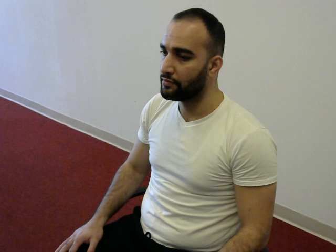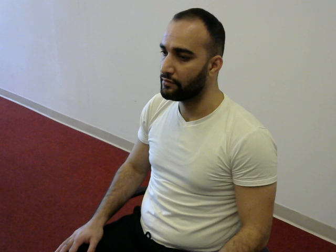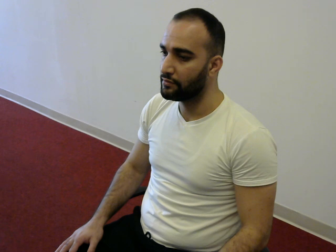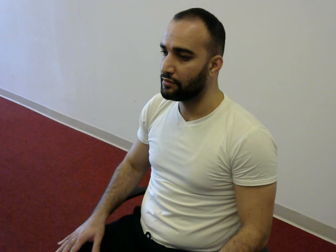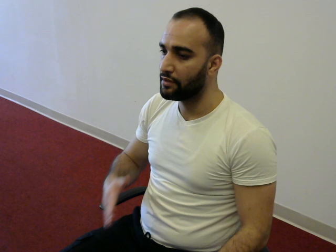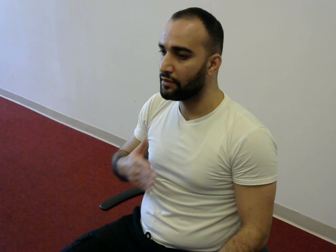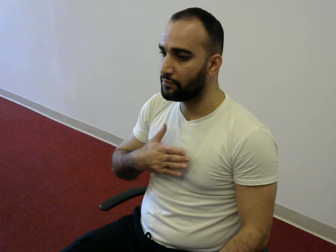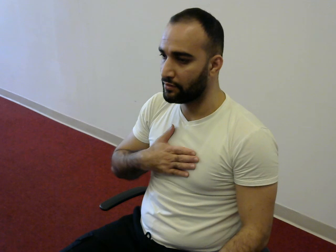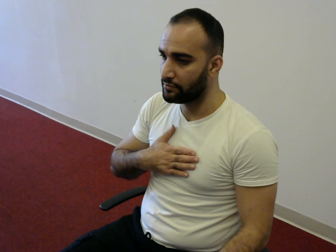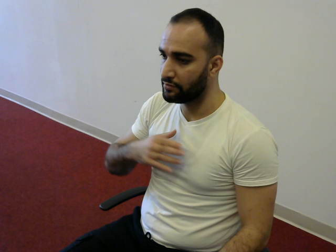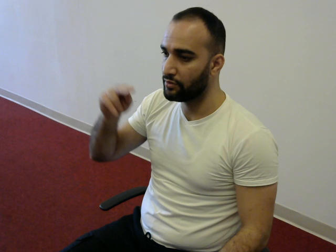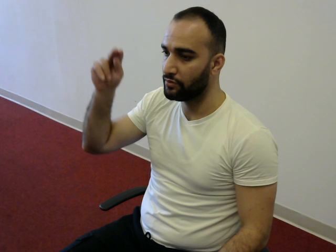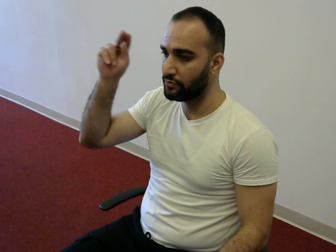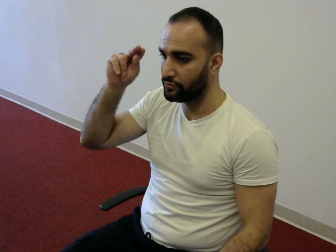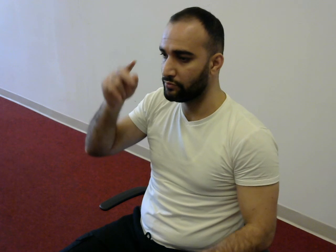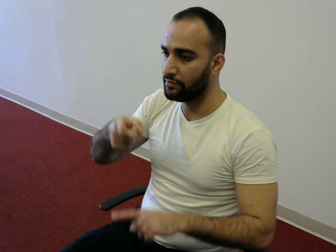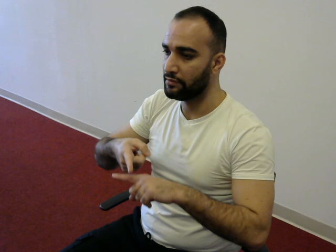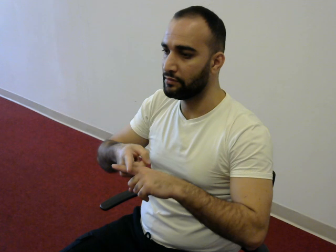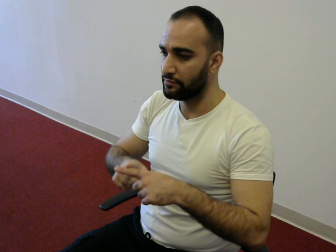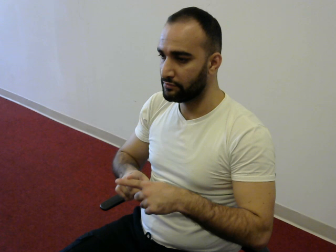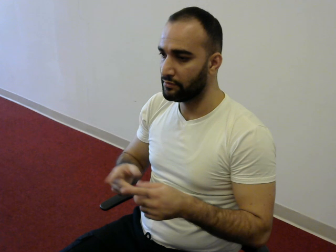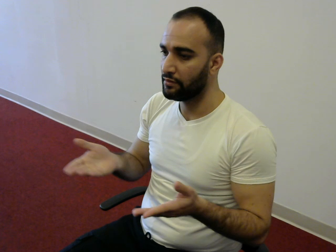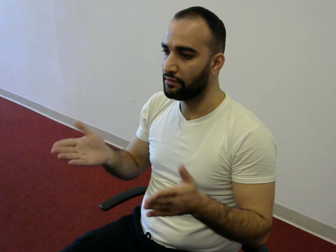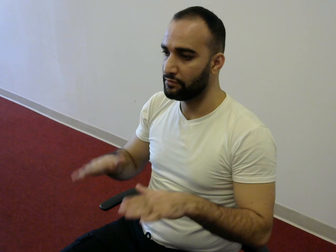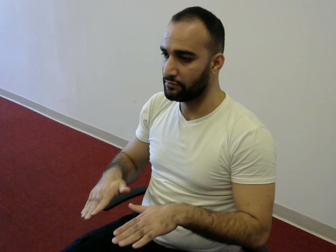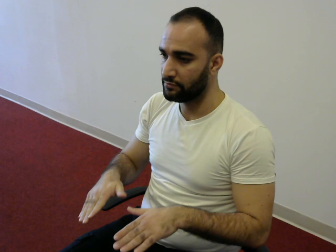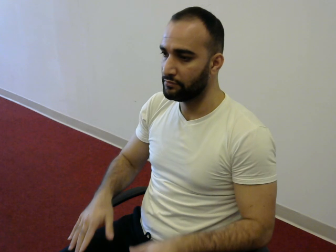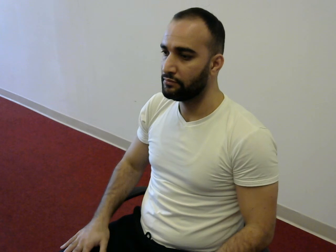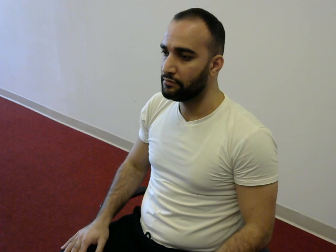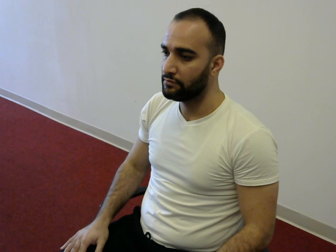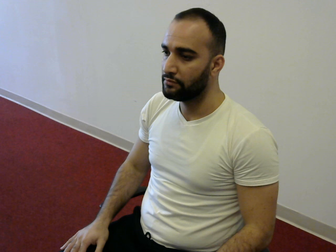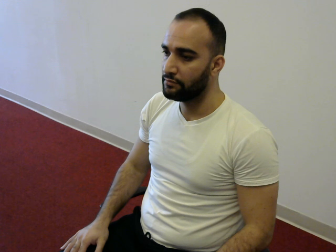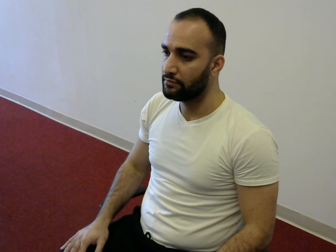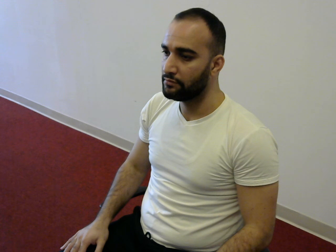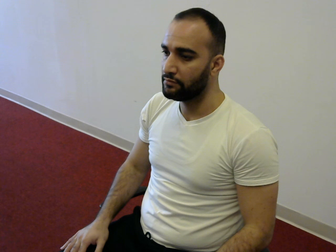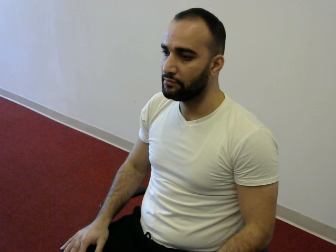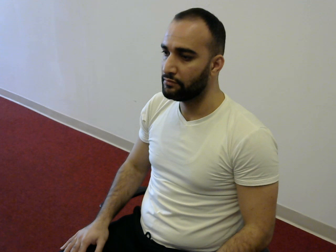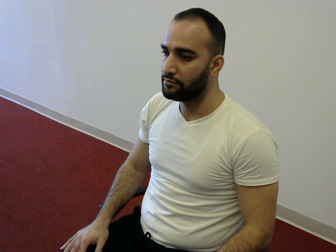Mənim təhsilim yarımçıq qalıb